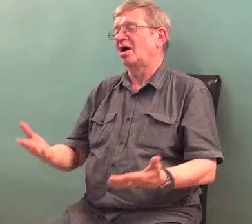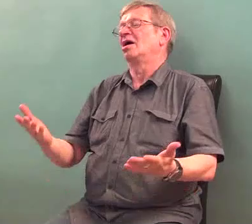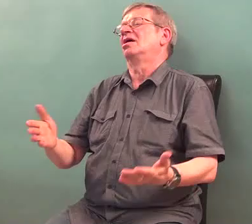Masz.